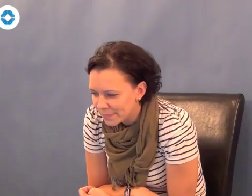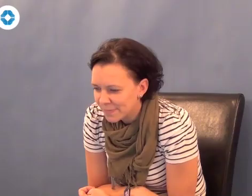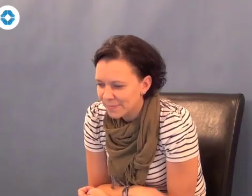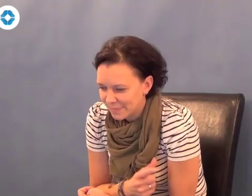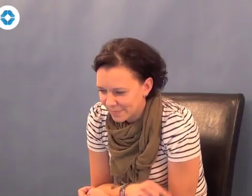Aha.